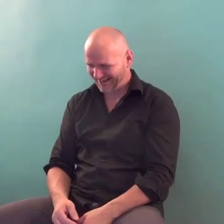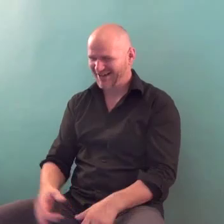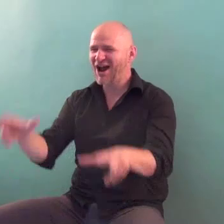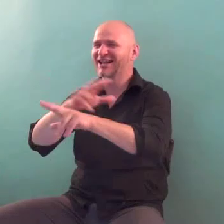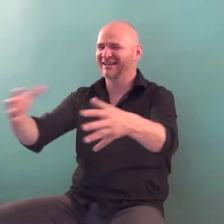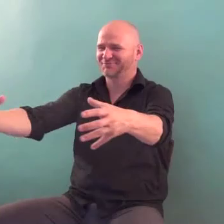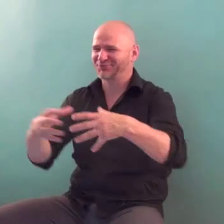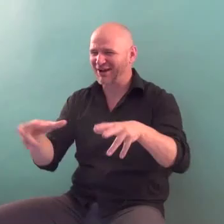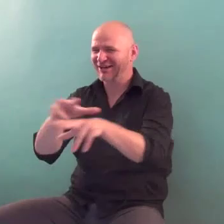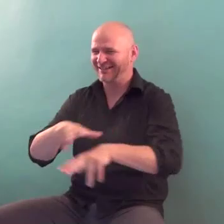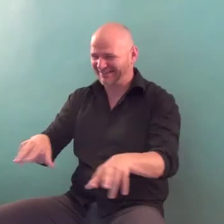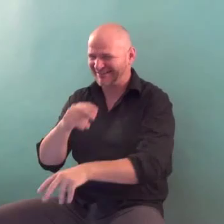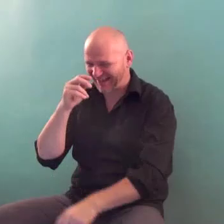Rodzina razem.